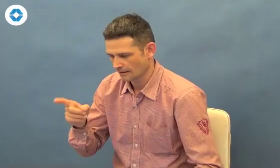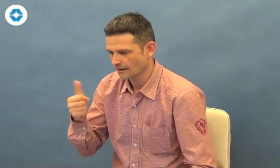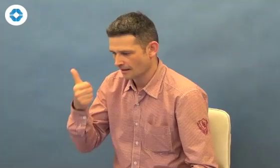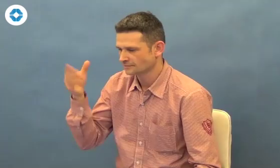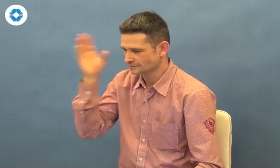Zapomniałem o jednym.